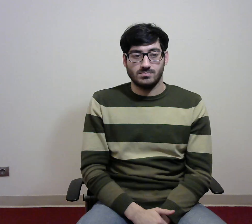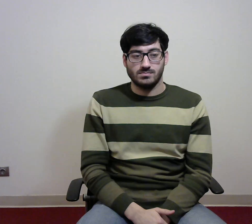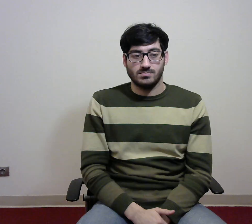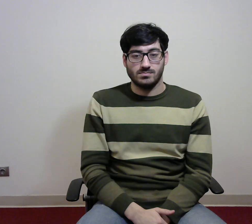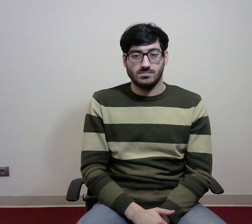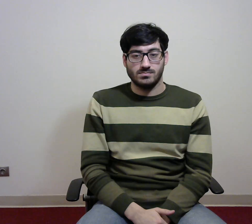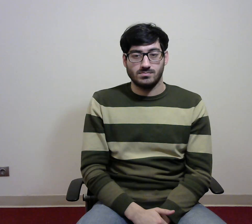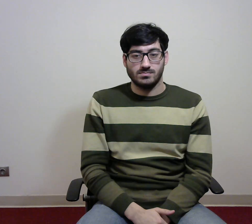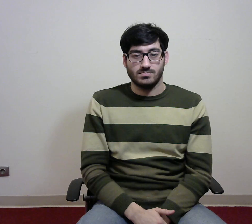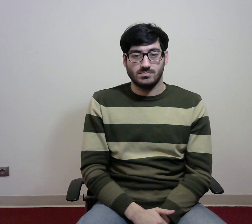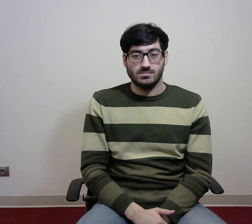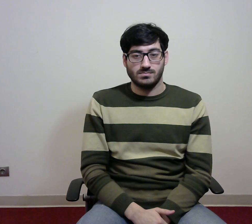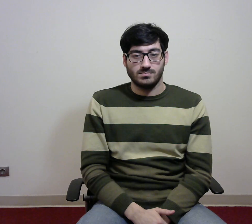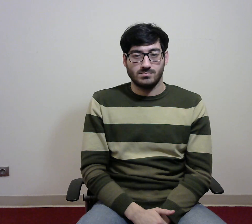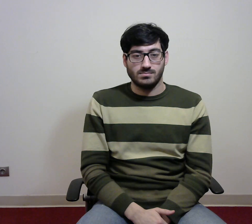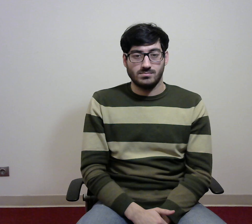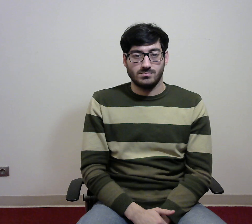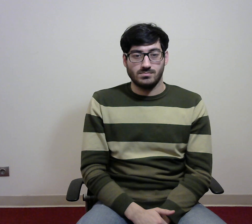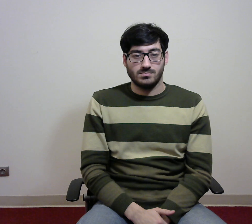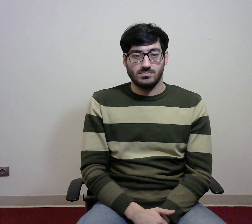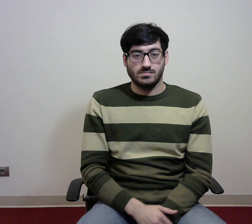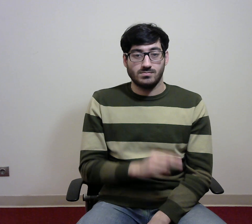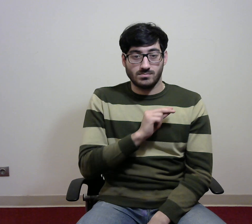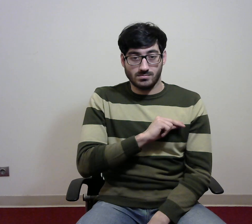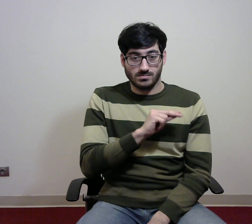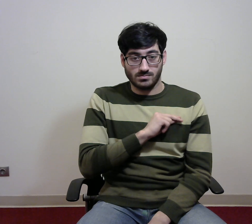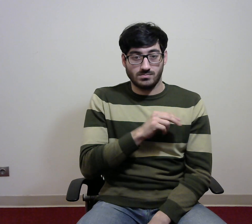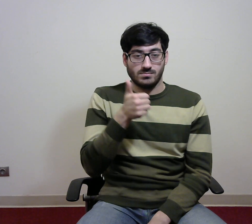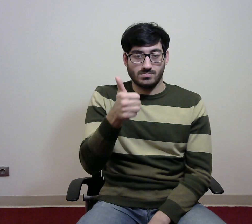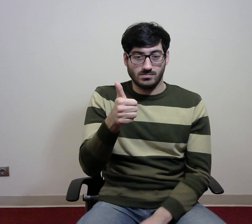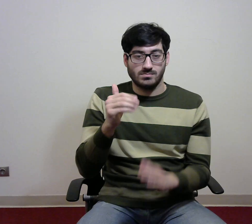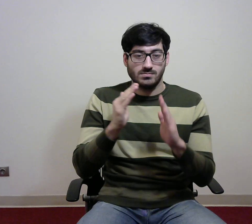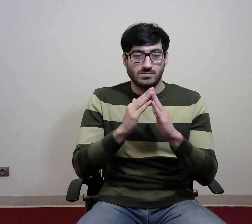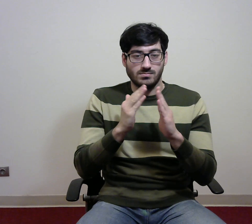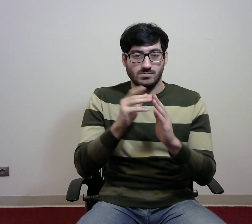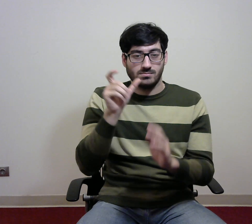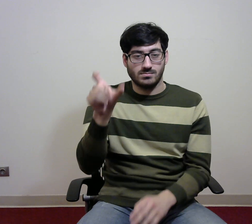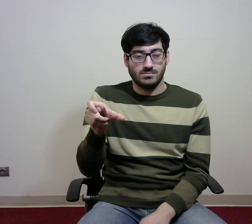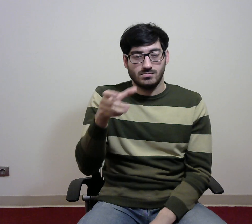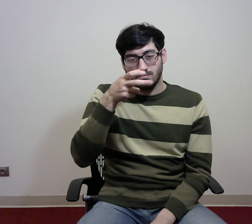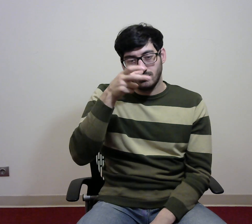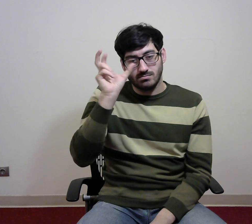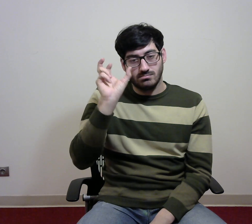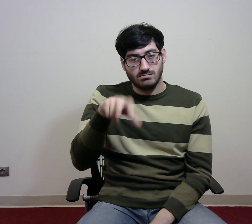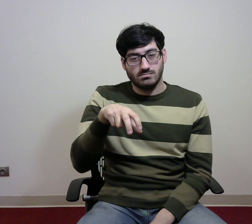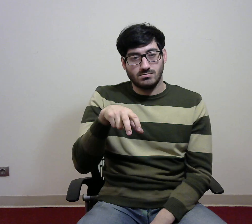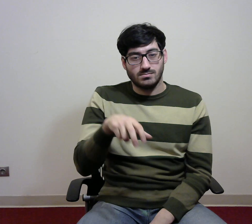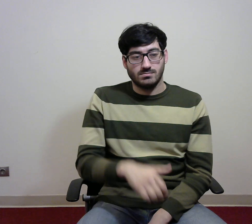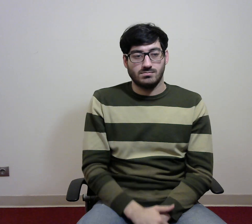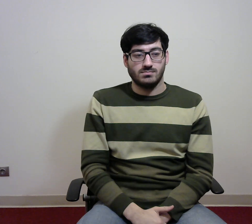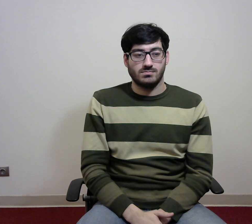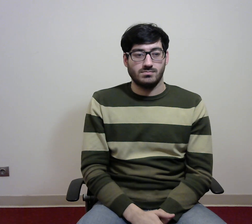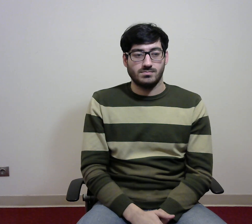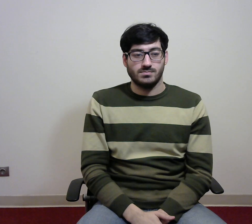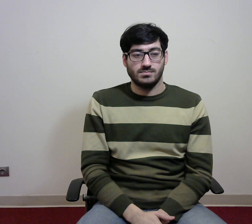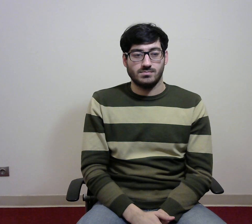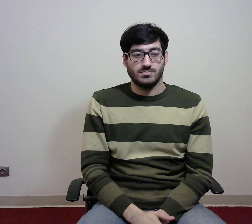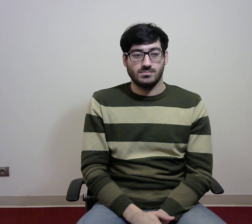İşləmək yaxşıdır, evdə adam darıxır